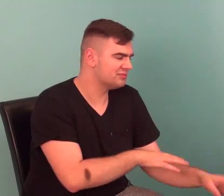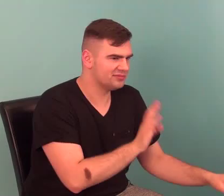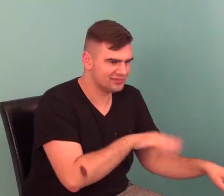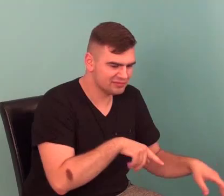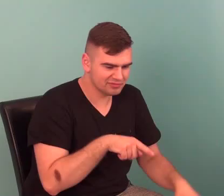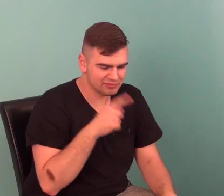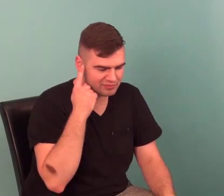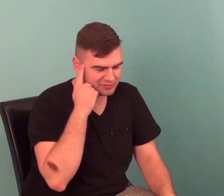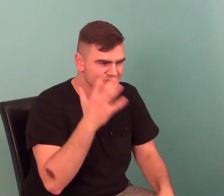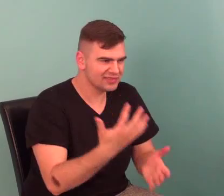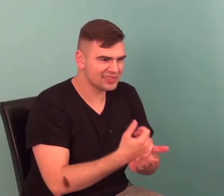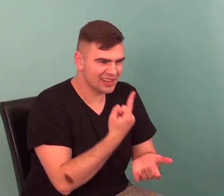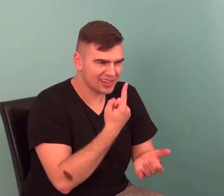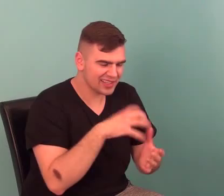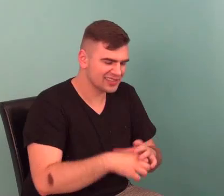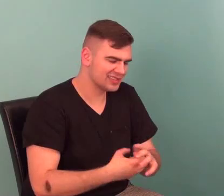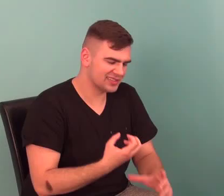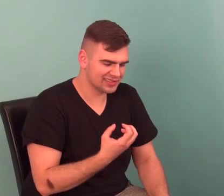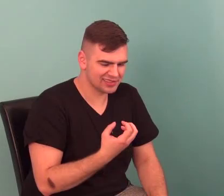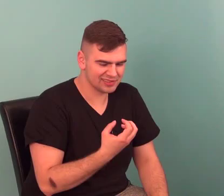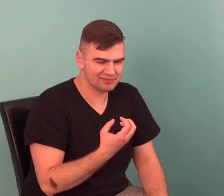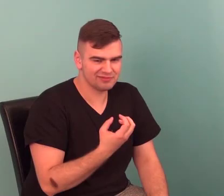Patrzy na pojemniki, myśli, żeby zabrać jeden owoc, zabiera go.